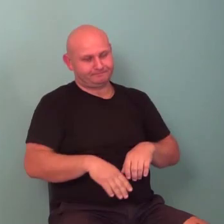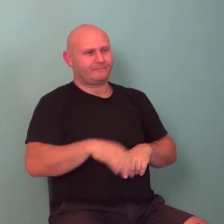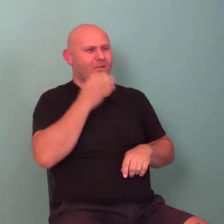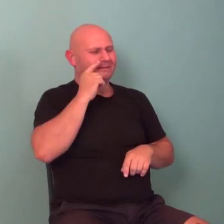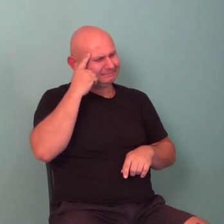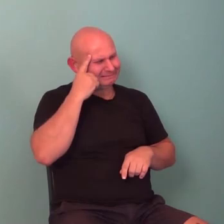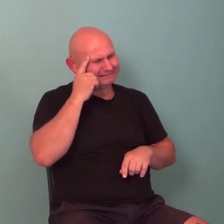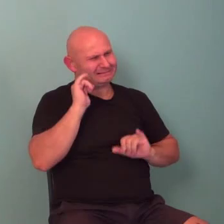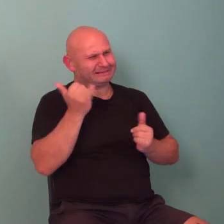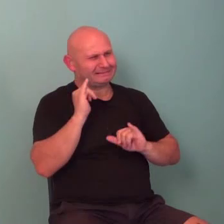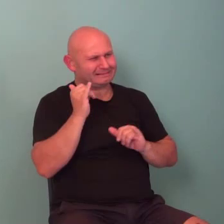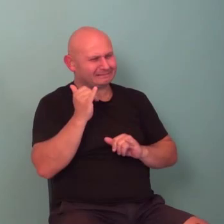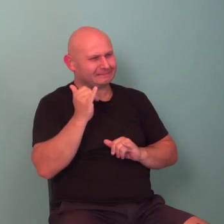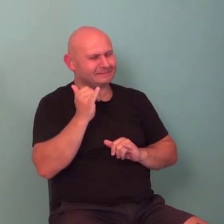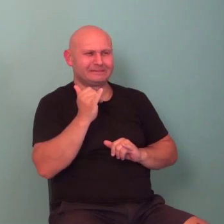Kot znowu się zastanawia.